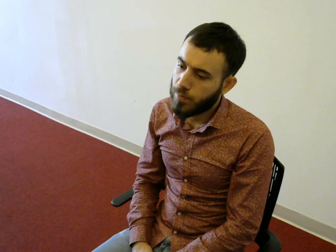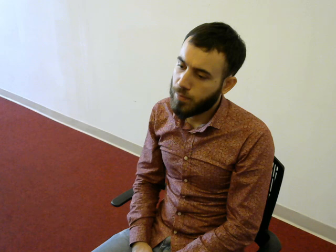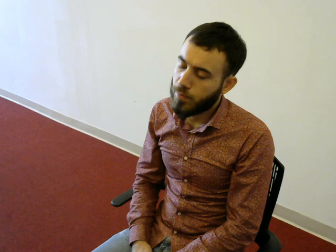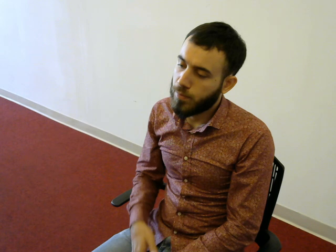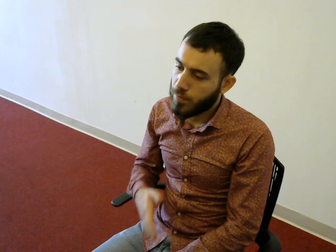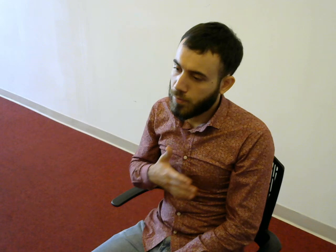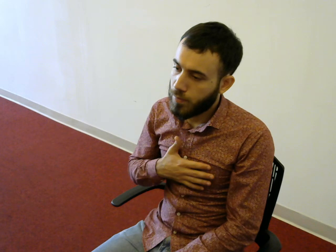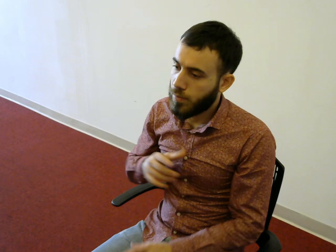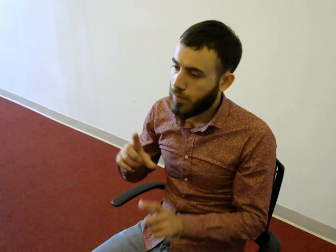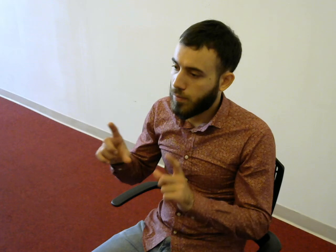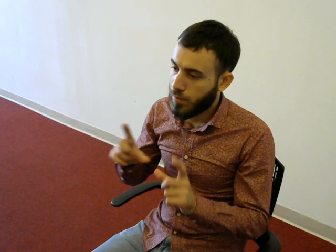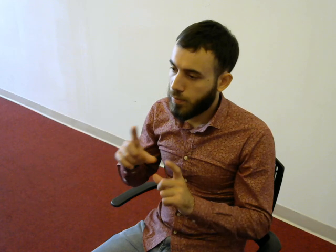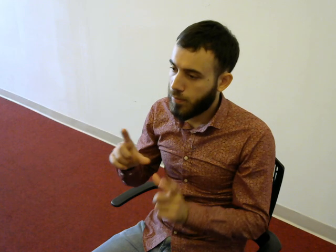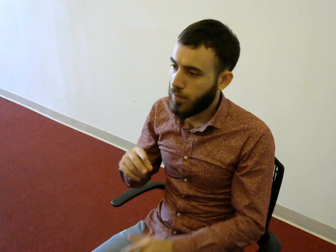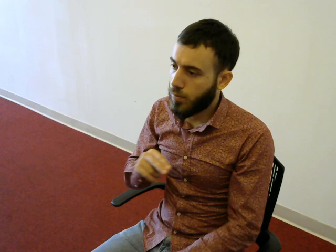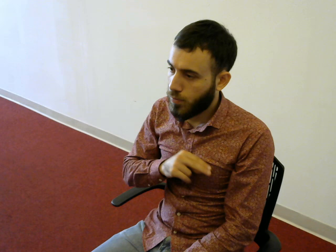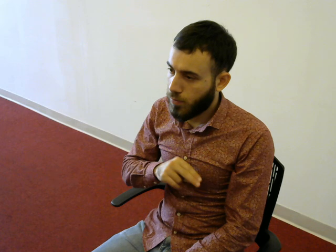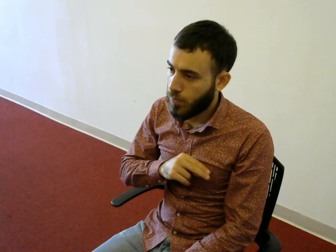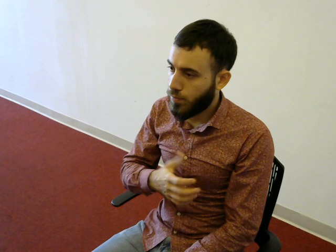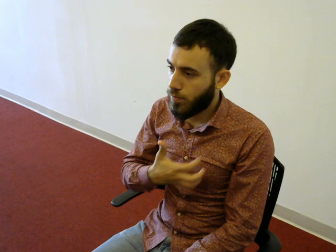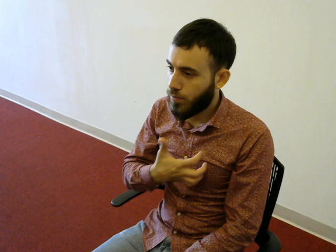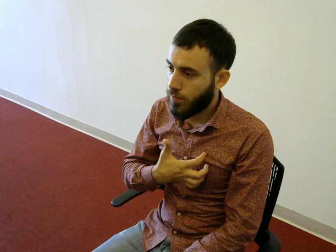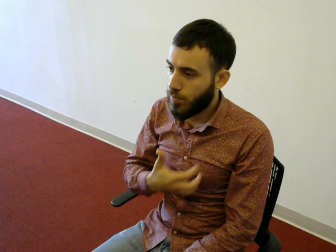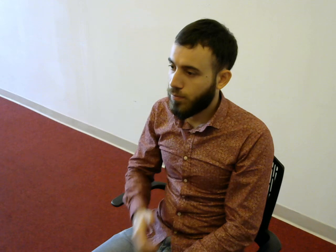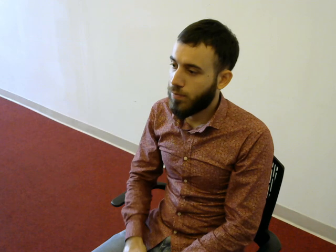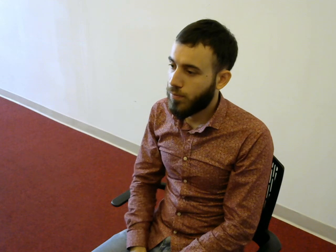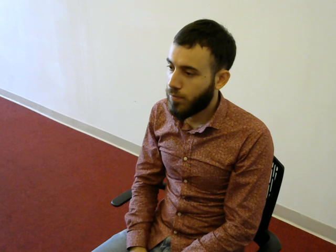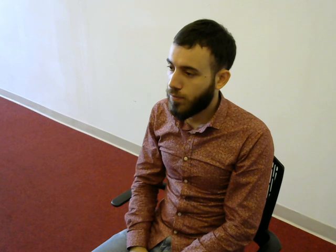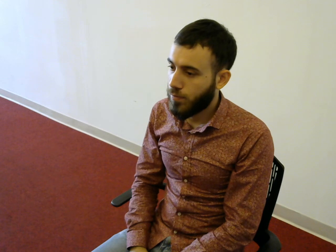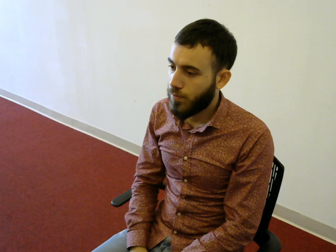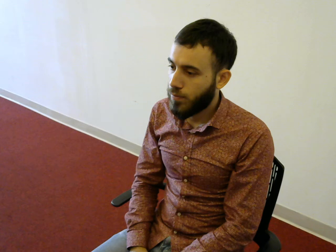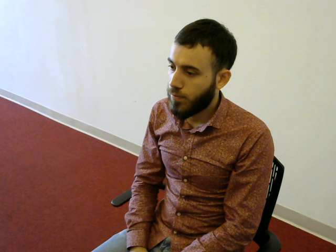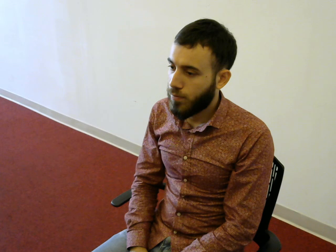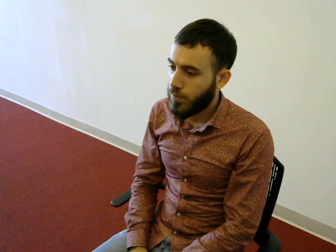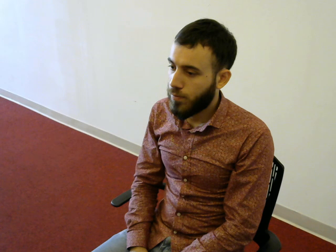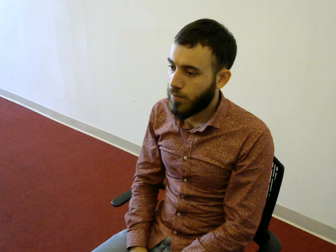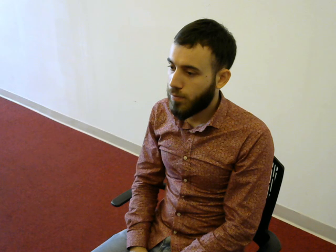Mən marketdə işləmək istəyirəm